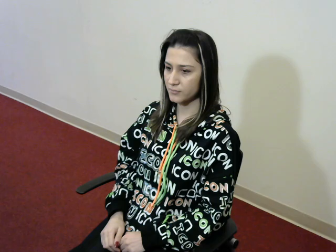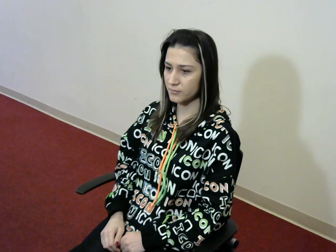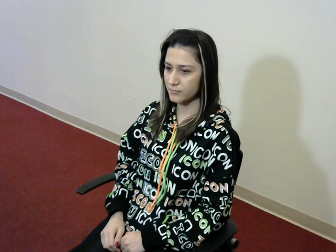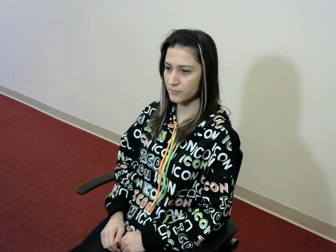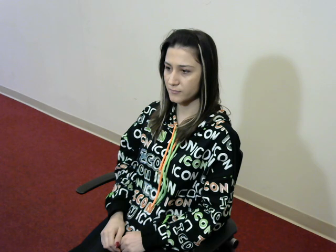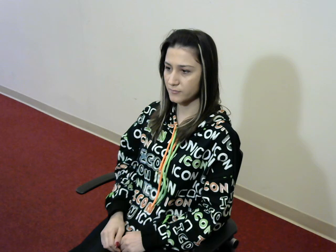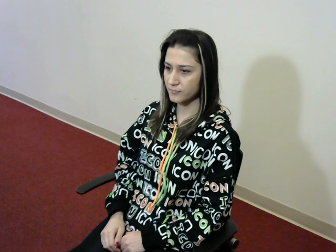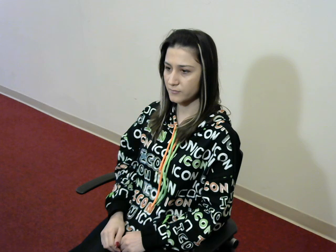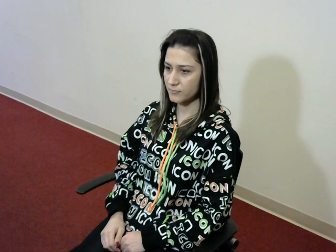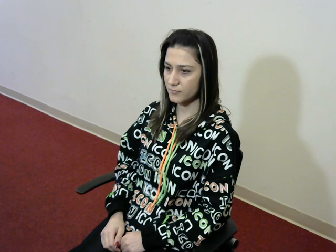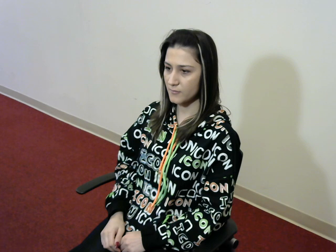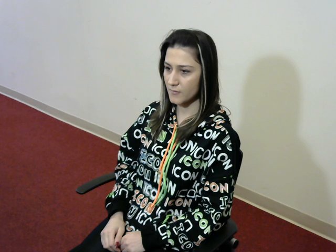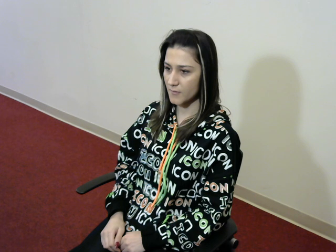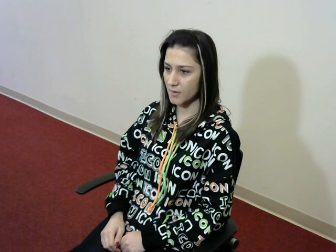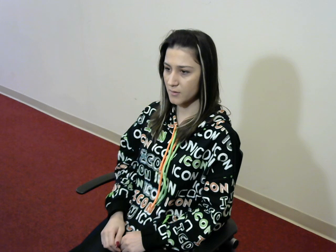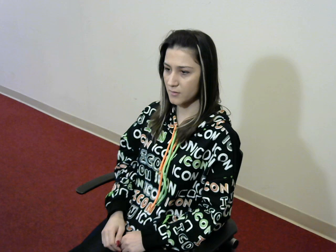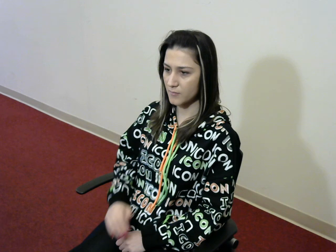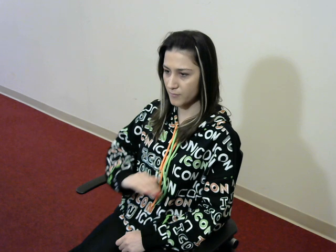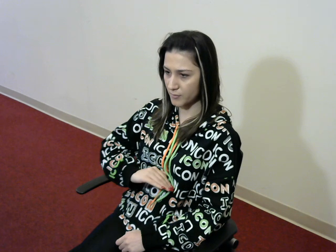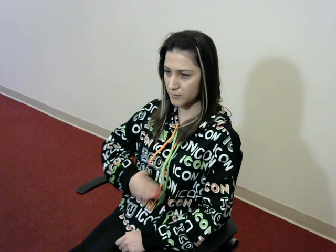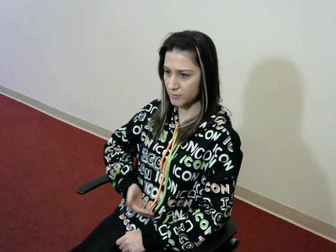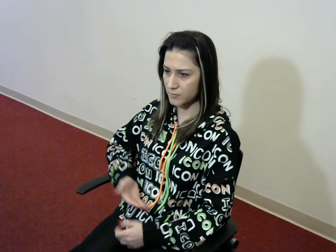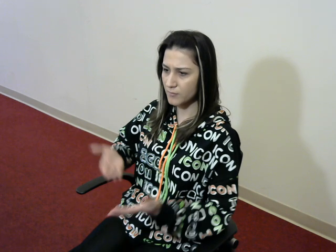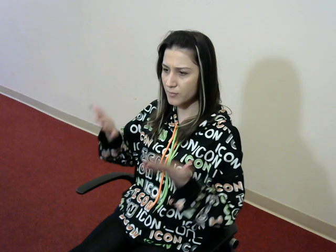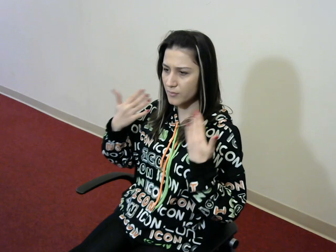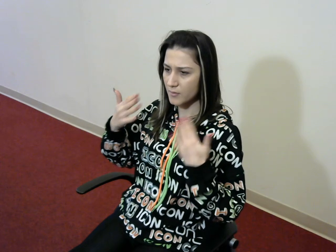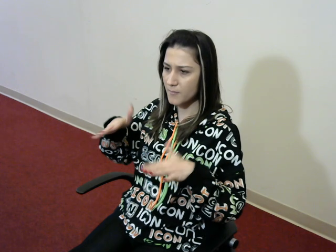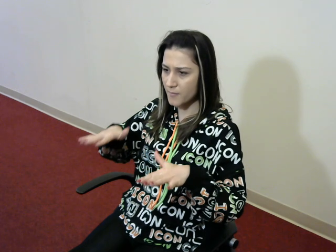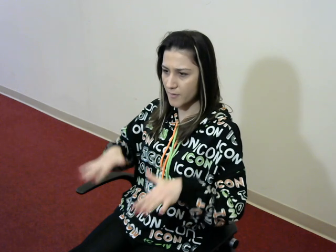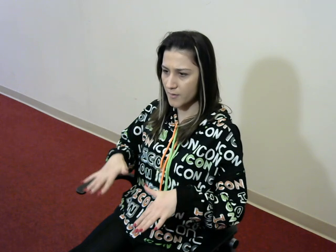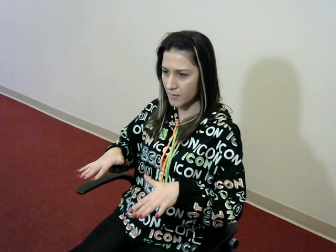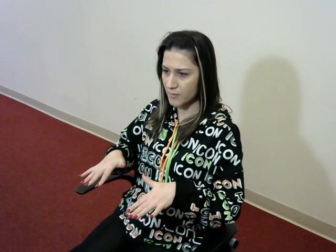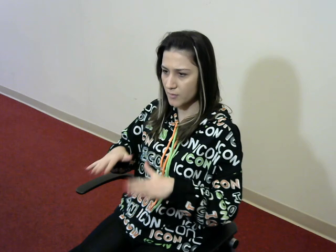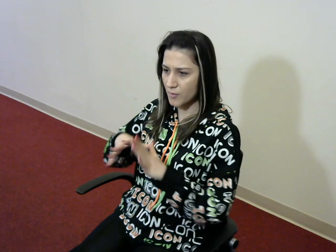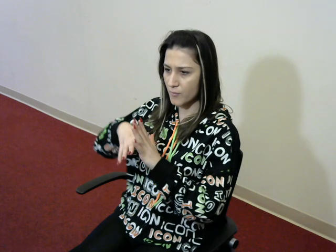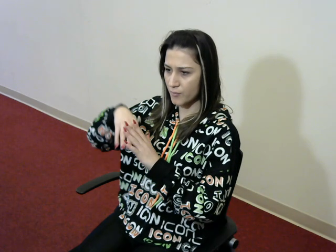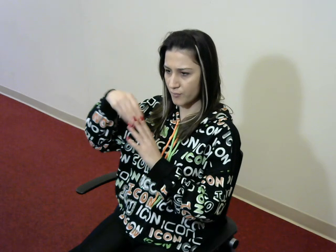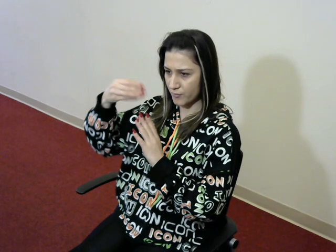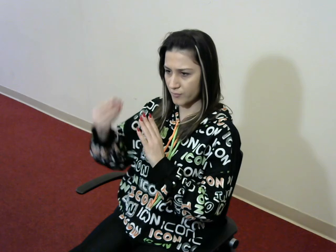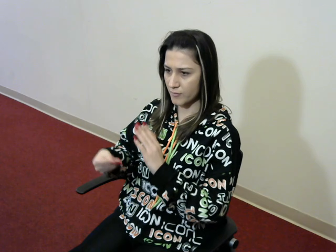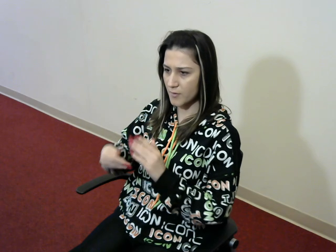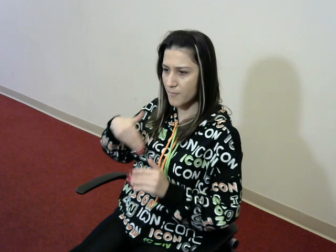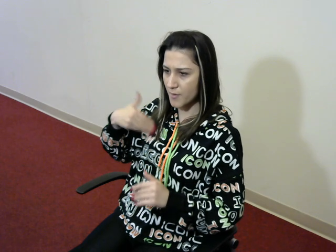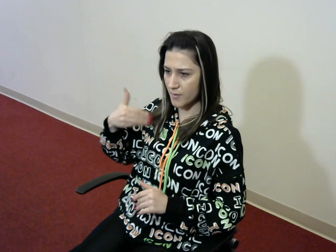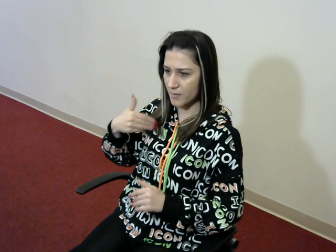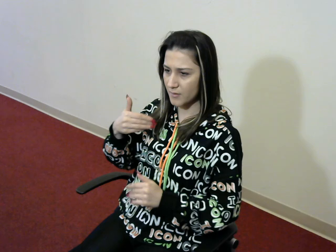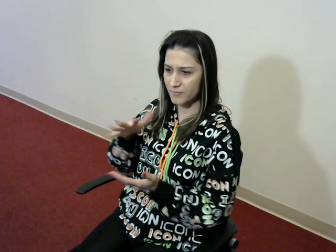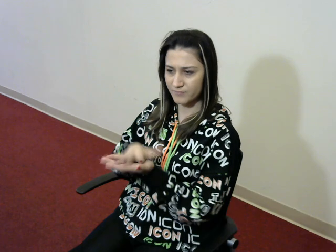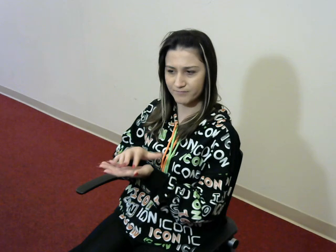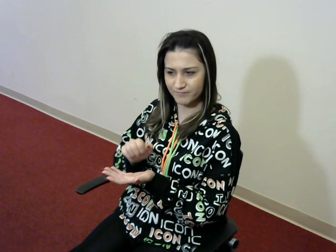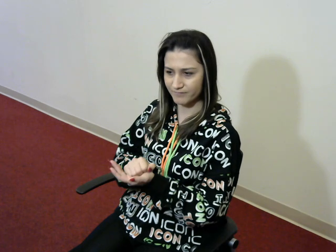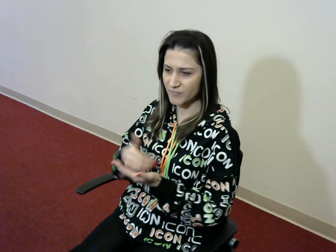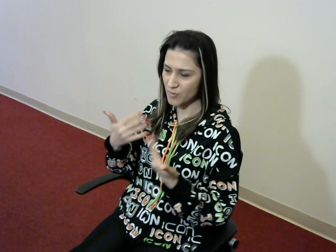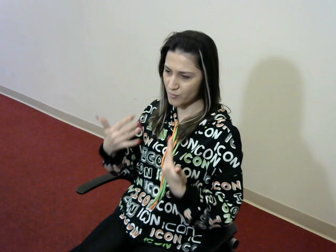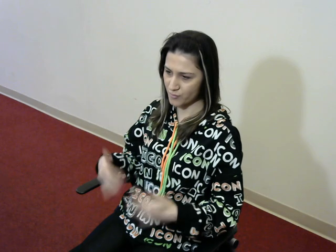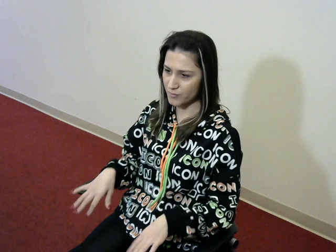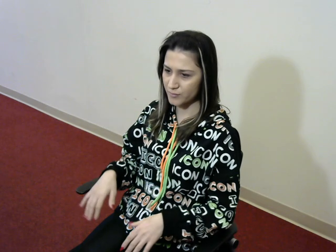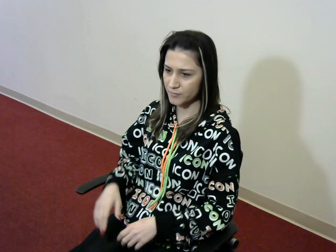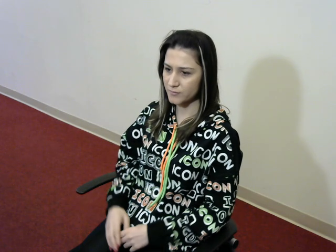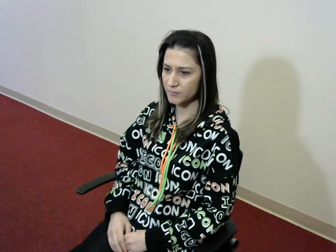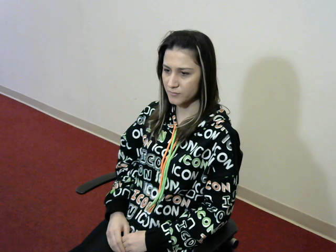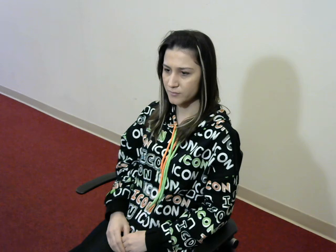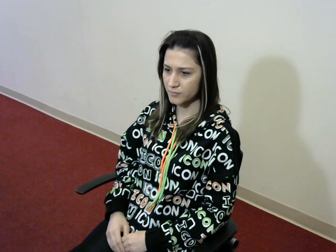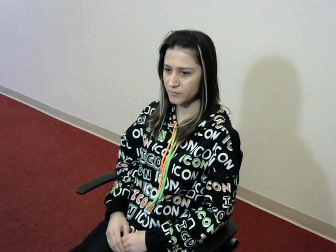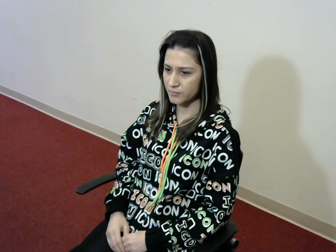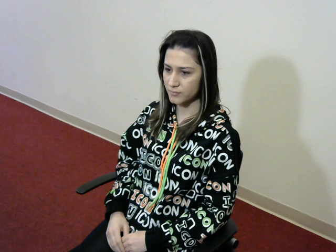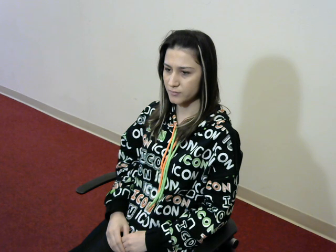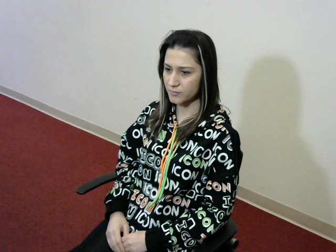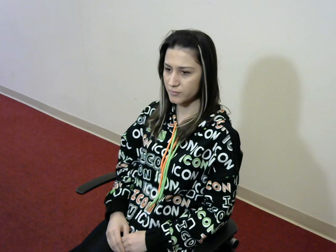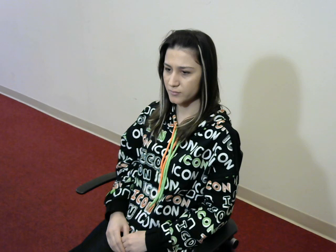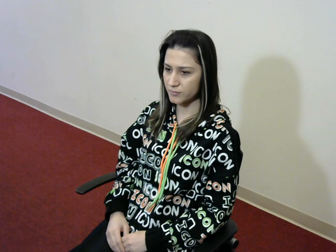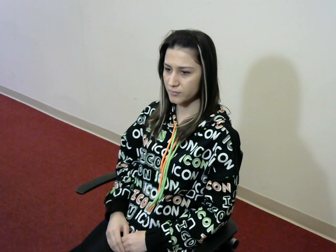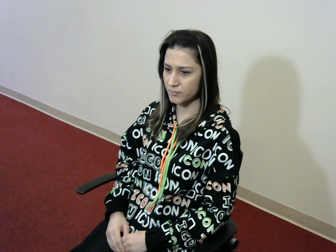Bağda yerə düşən meyvələr xarab olmuşdu